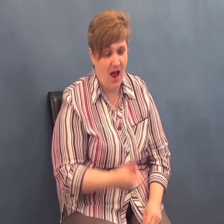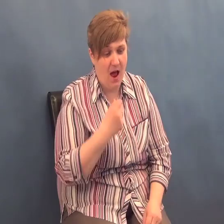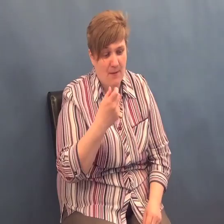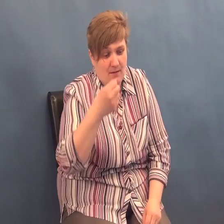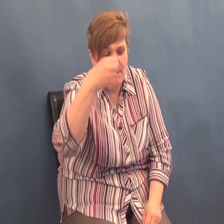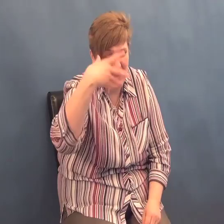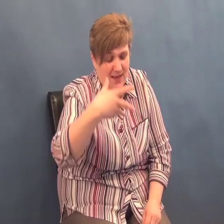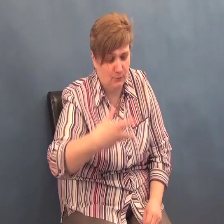Albo prysznic?